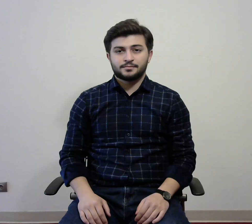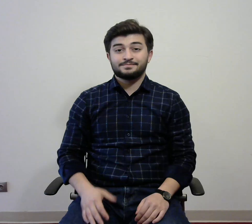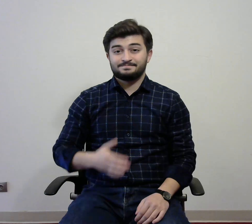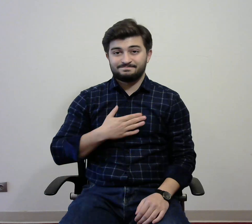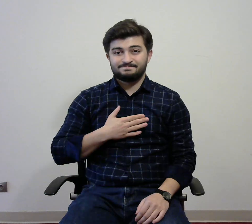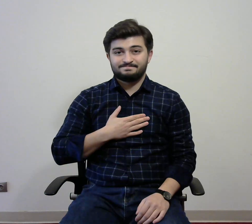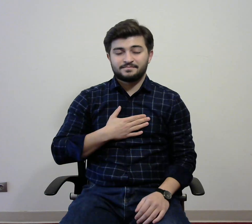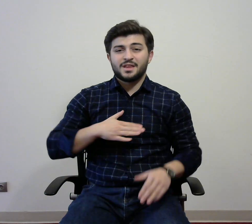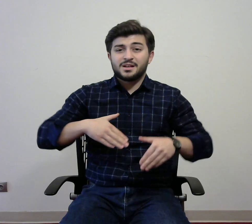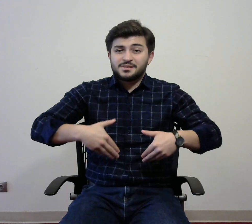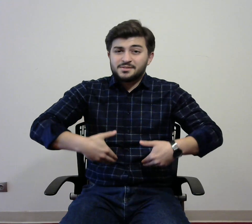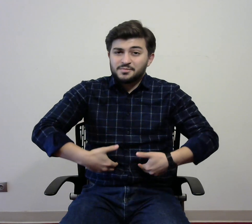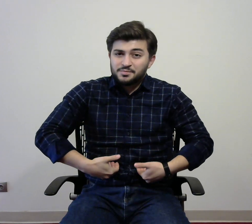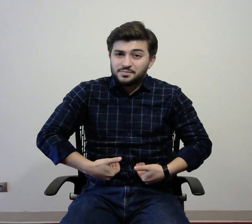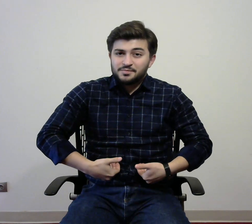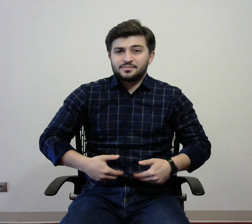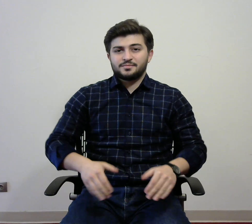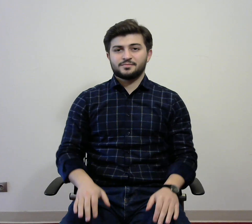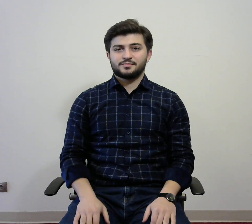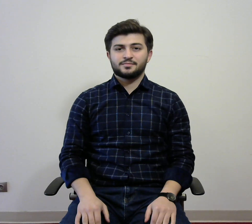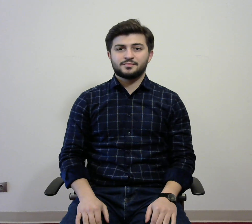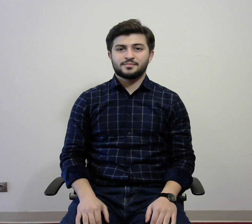Mən acmışam